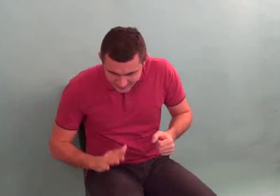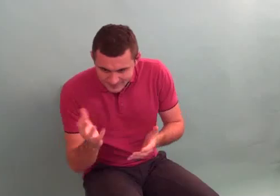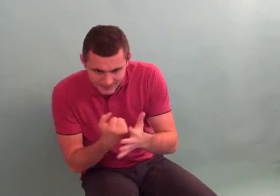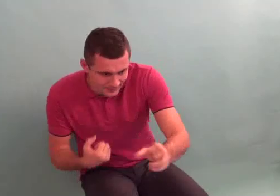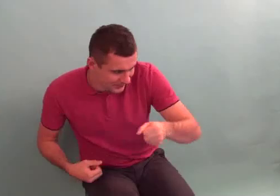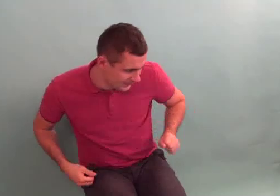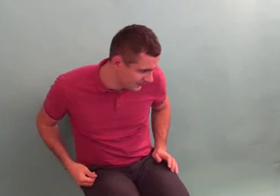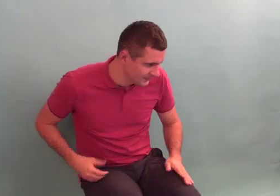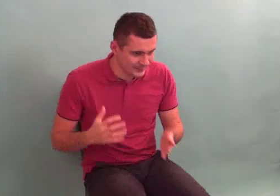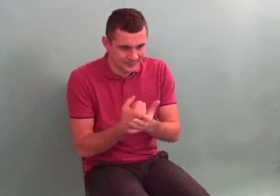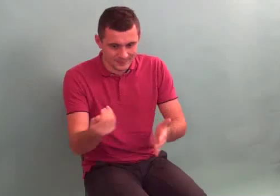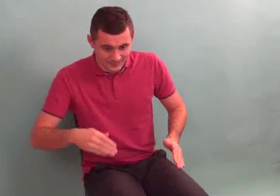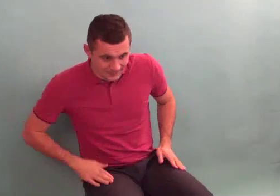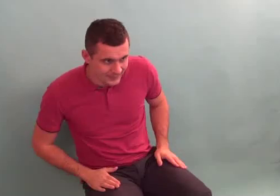Bierze kolejny kamień do drugiej kieszeni, a potem trzeci kamień również wkłada do kieszeni.